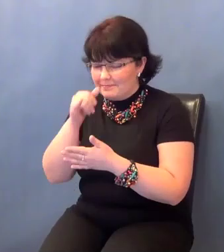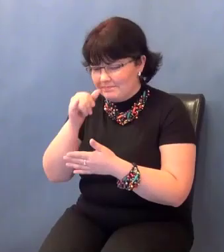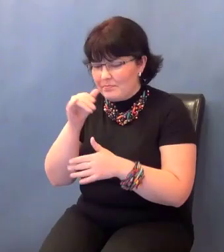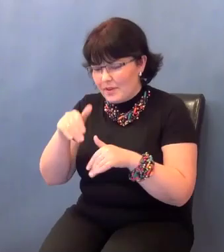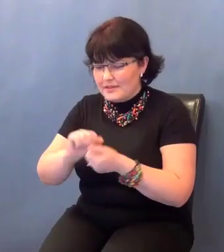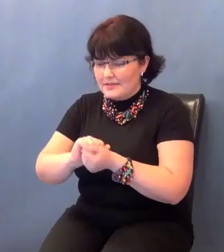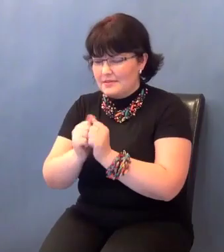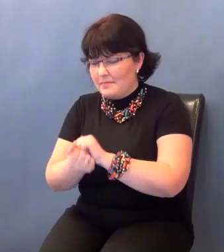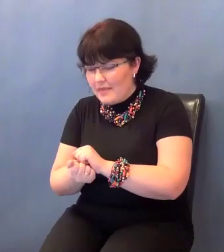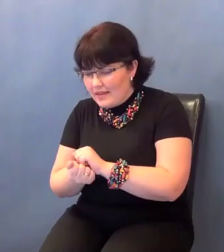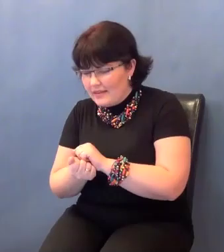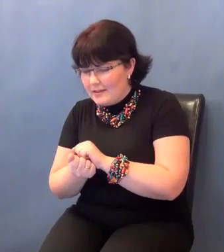Mogę zmienić.